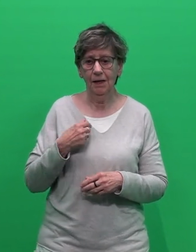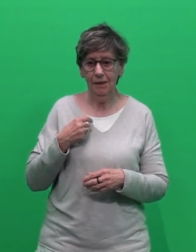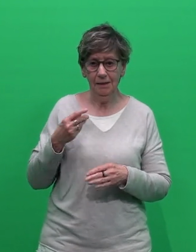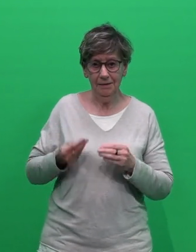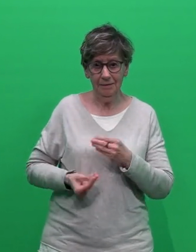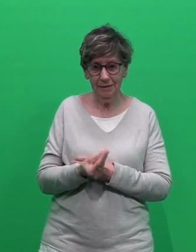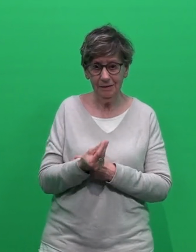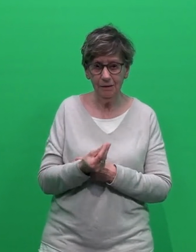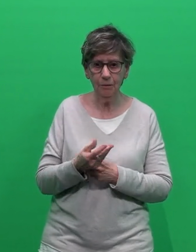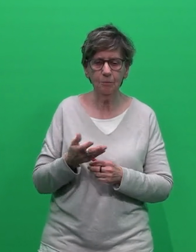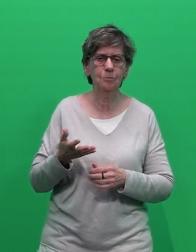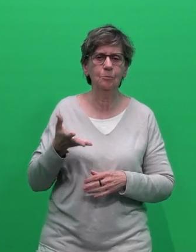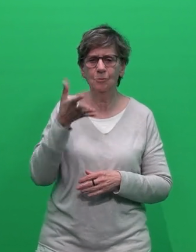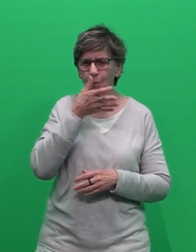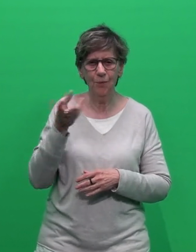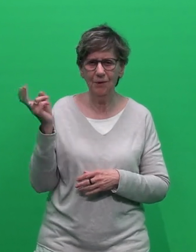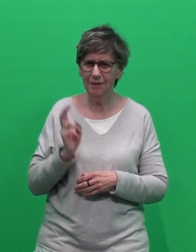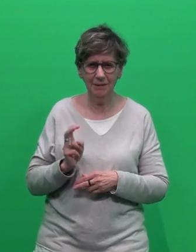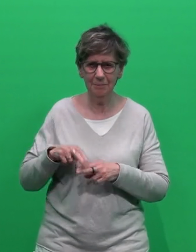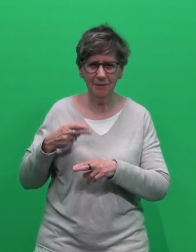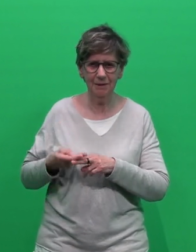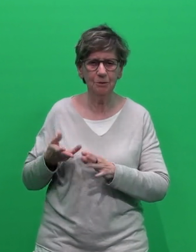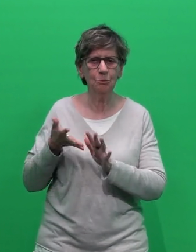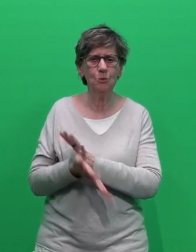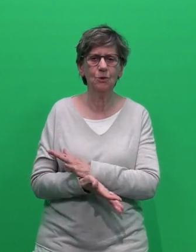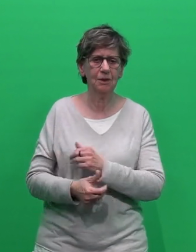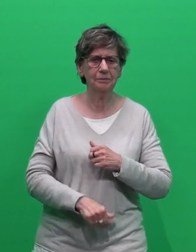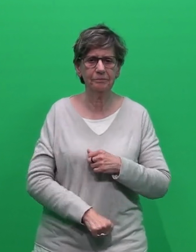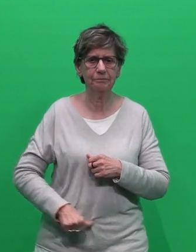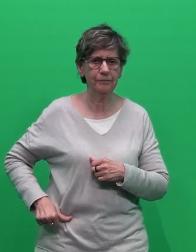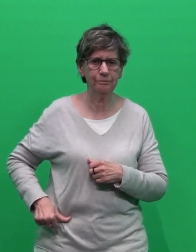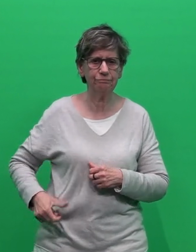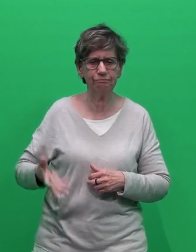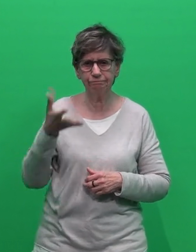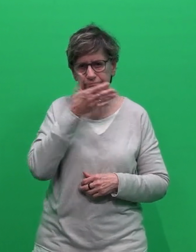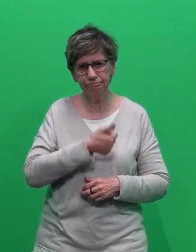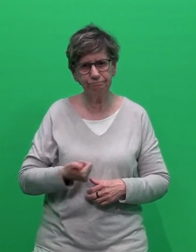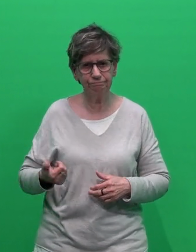Quan vaig parir el meu marit no podia venir, perquè em van fer una cesària i no es podia.